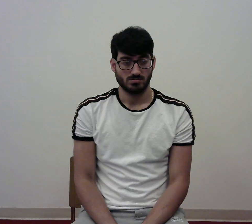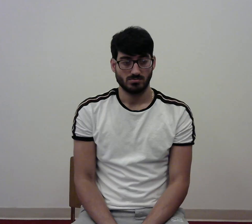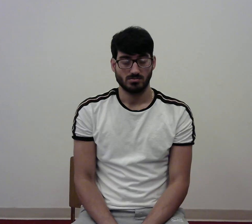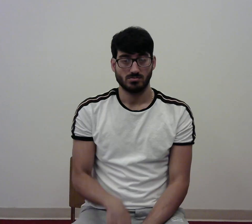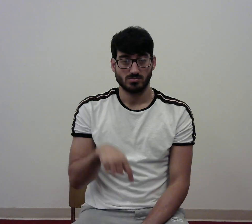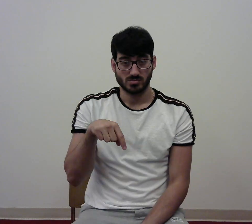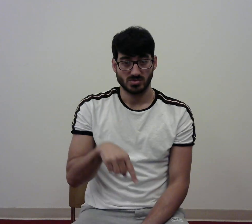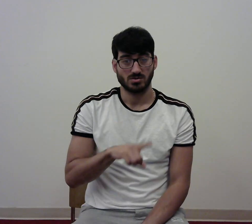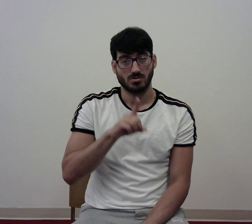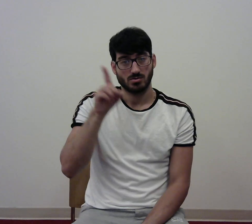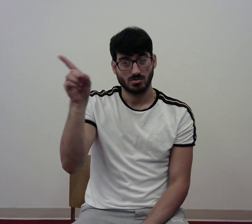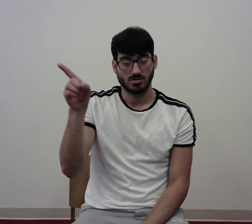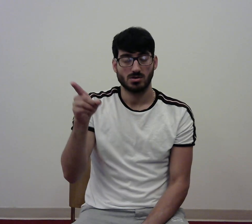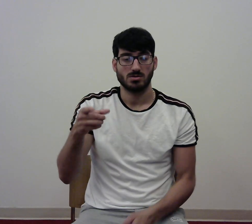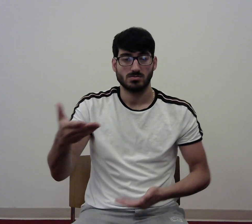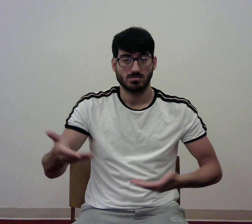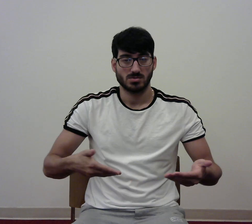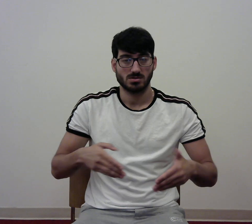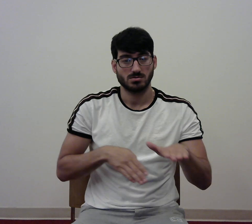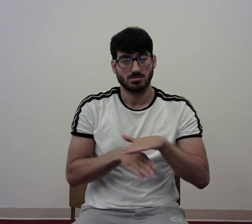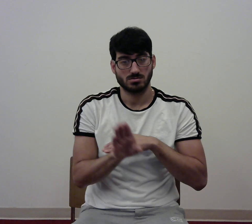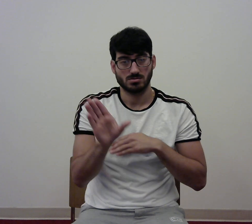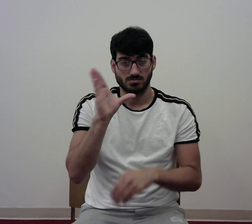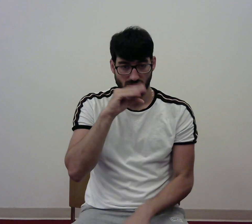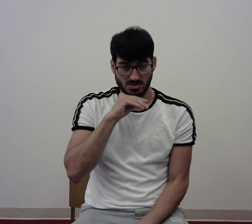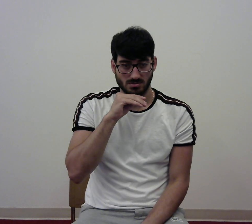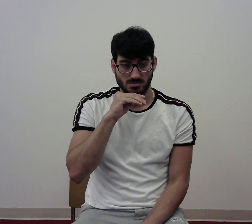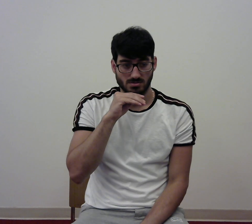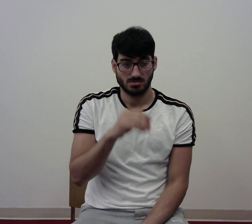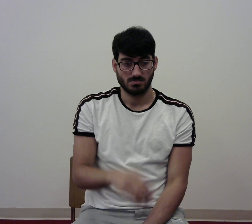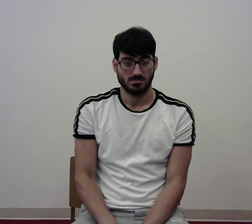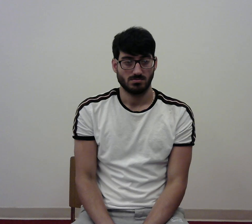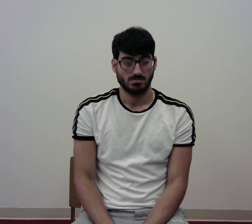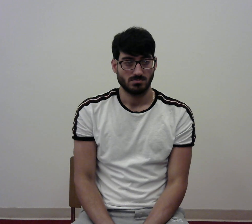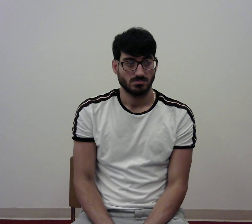Burdan ora piyada gedə bilərəmmi?